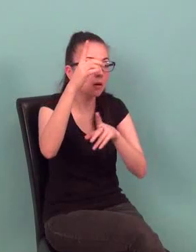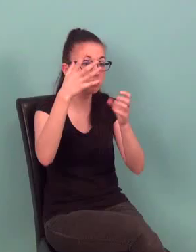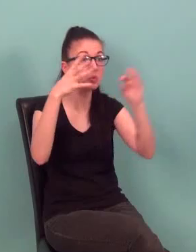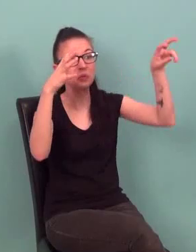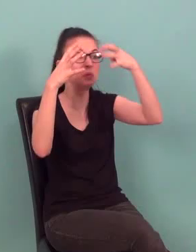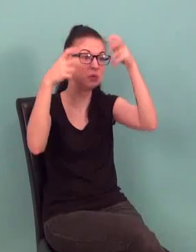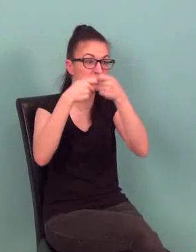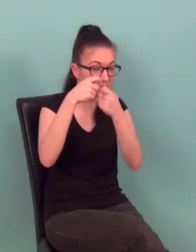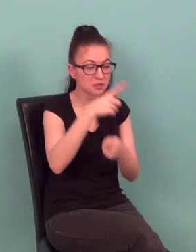Ten ul mu przeszkadza.